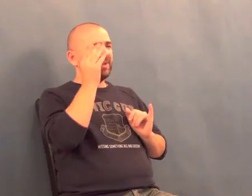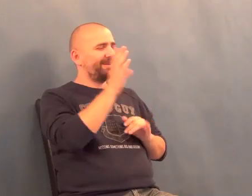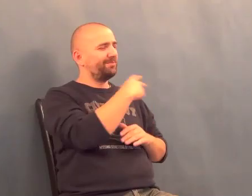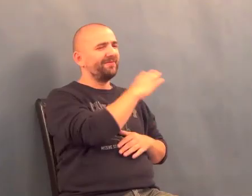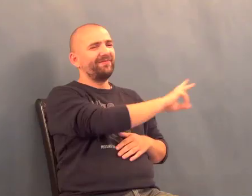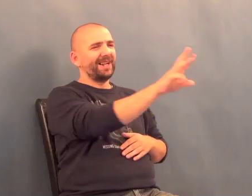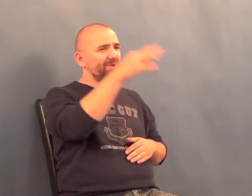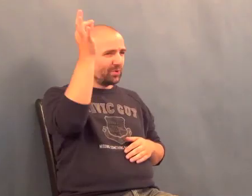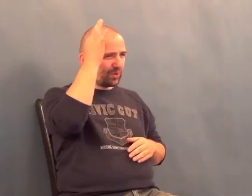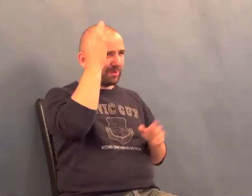Mówi pozostałym: "Dobranoc".